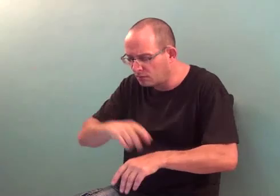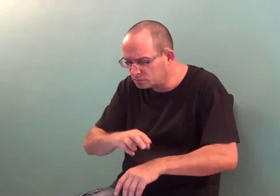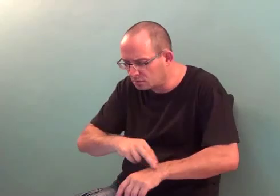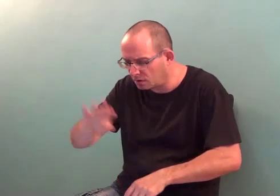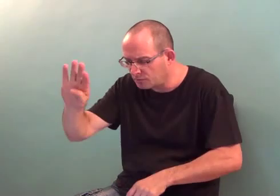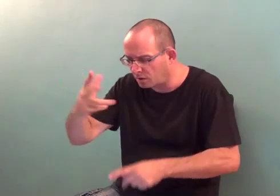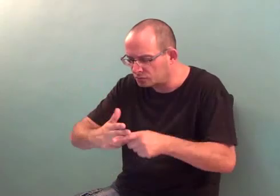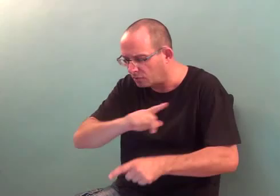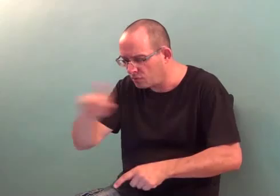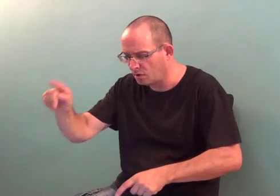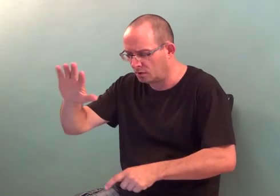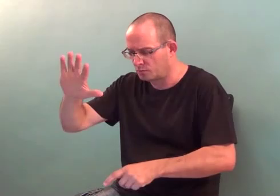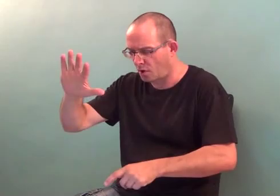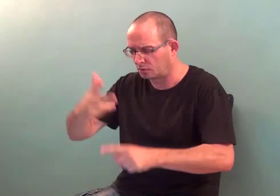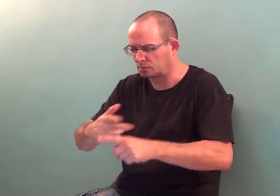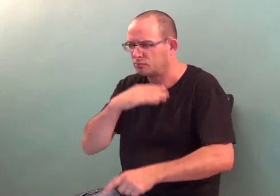Od godziny czwartej trzydzieści do piątej trzydzieści